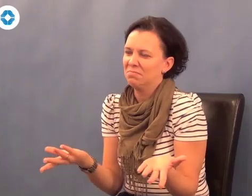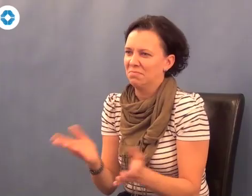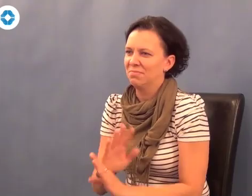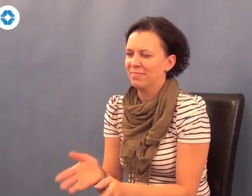Koniec.